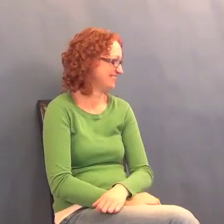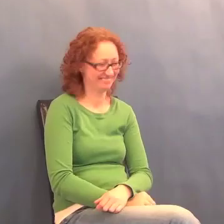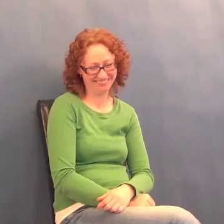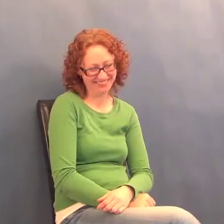Nie wiem.